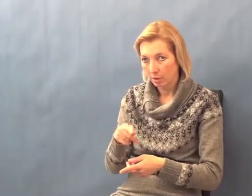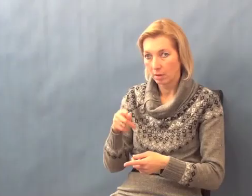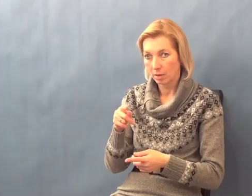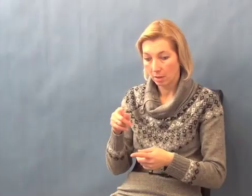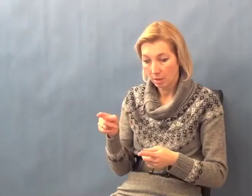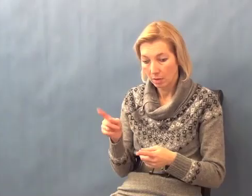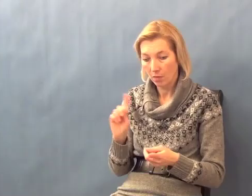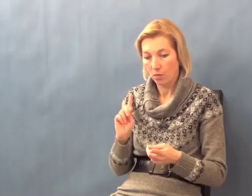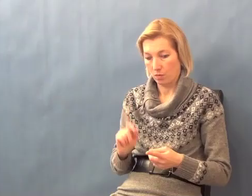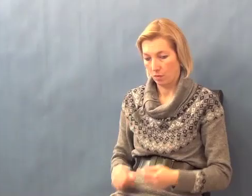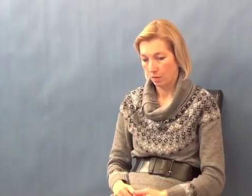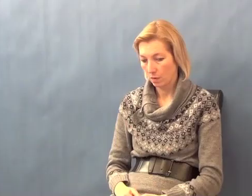To o to chodzi, nie wolno.